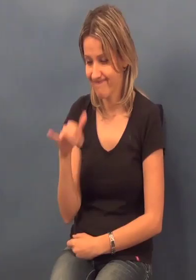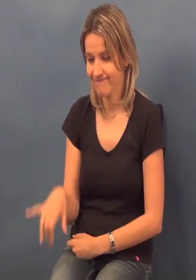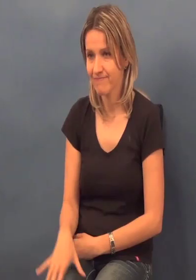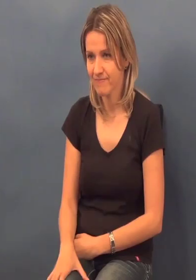Nie można.